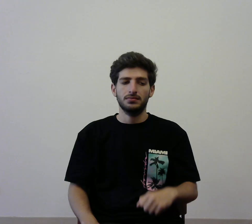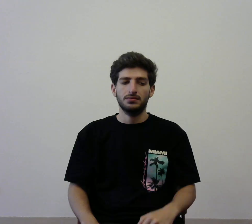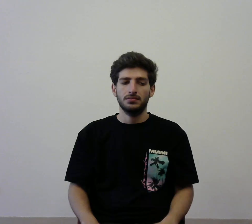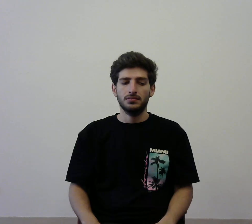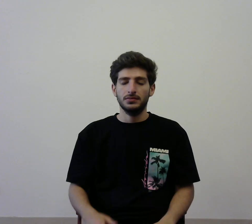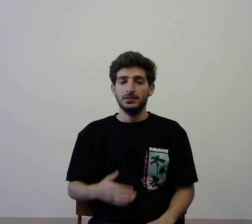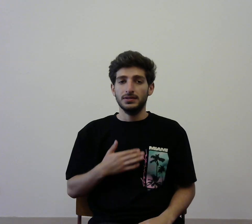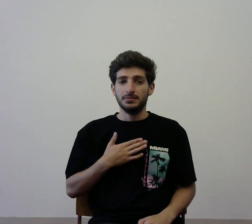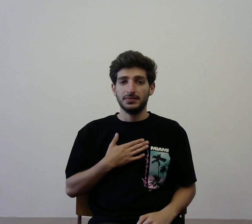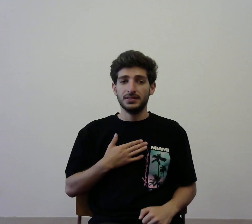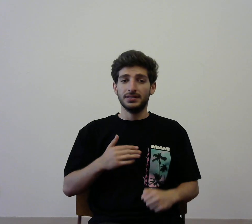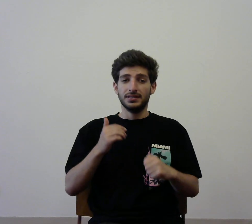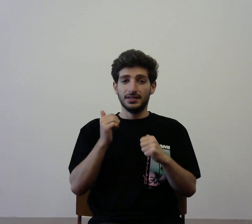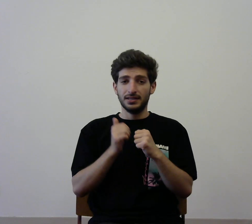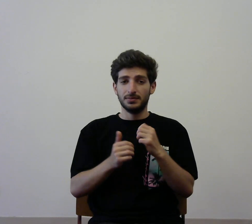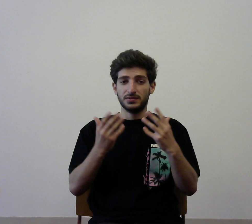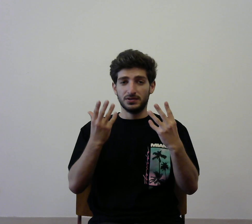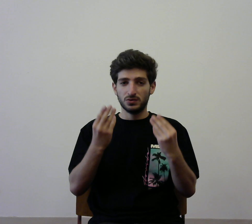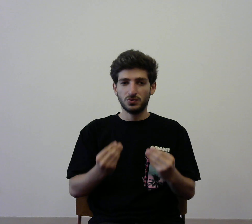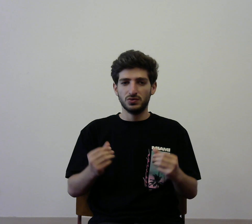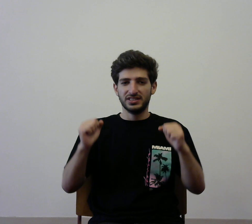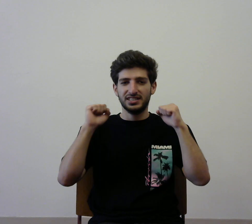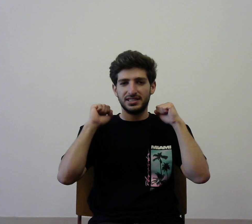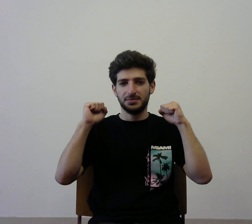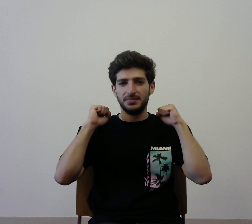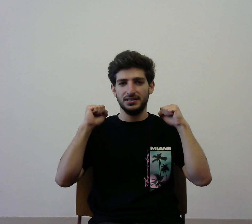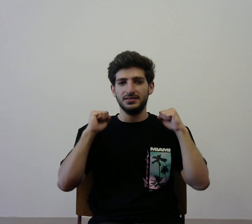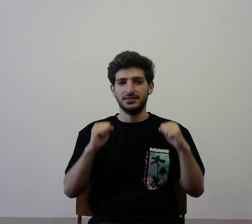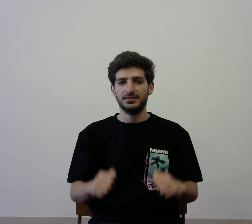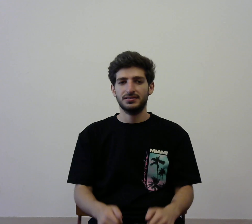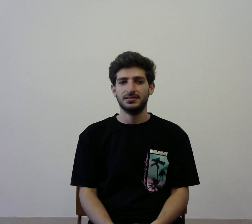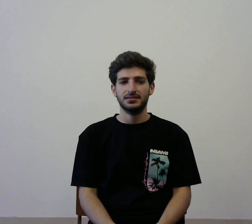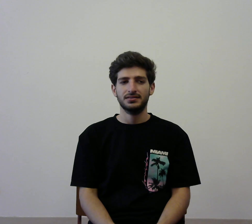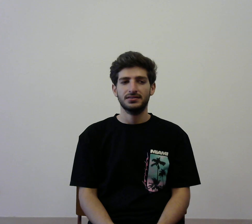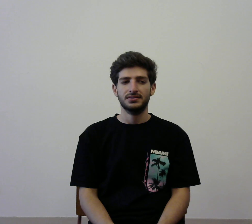Mən hər gün idman edirəm